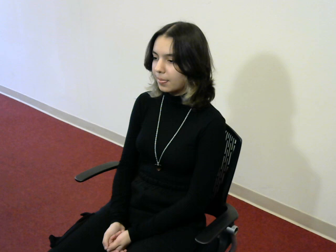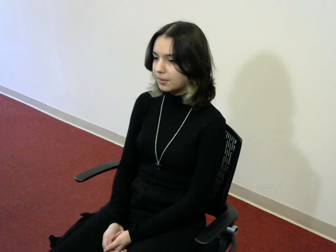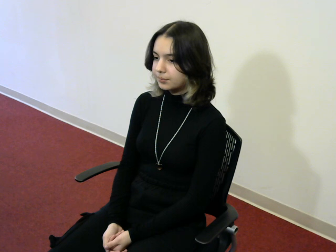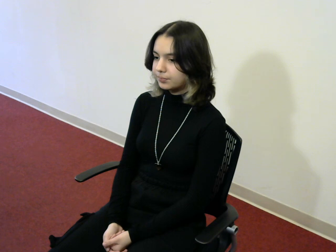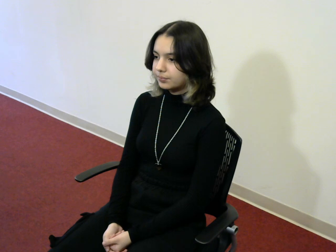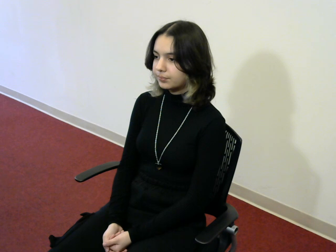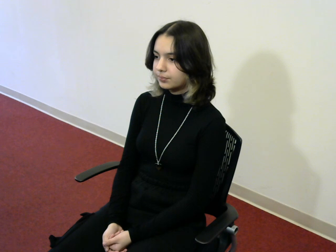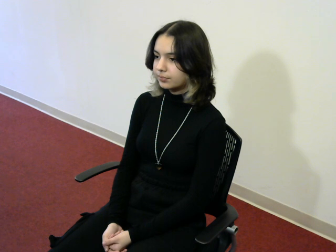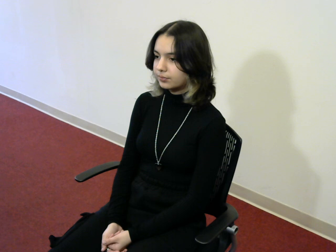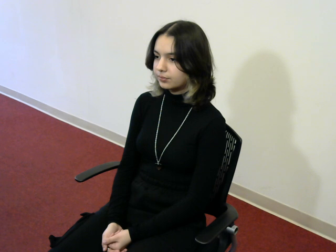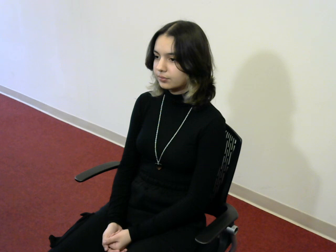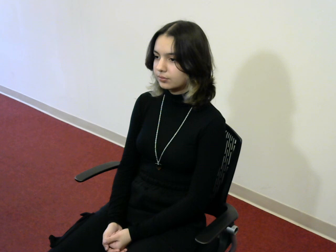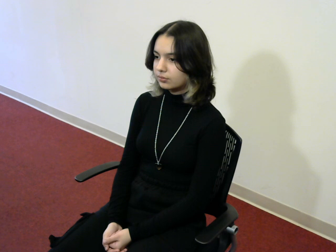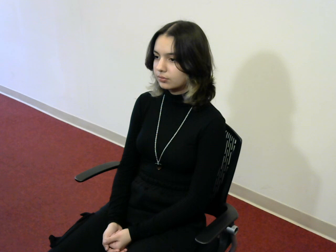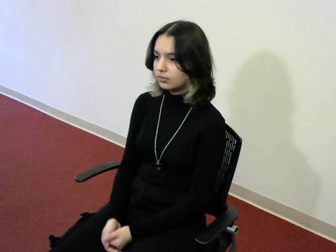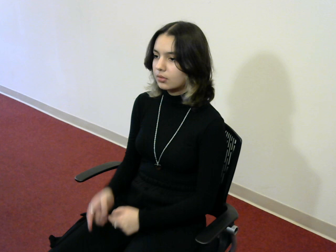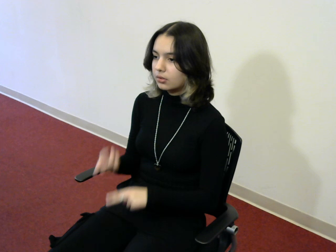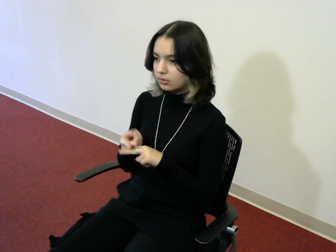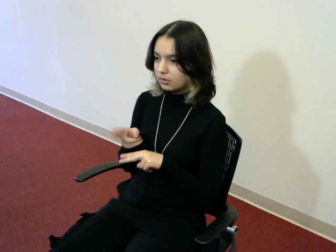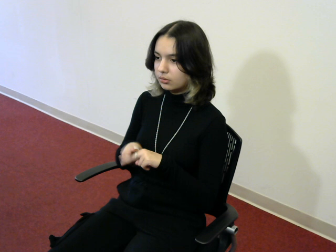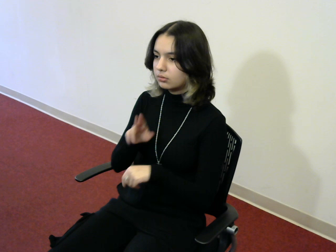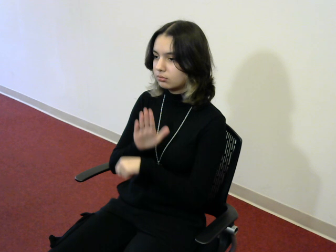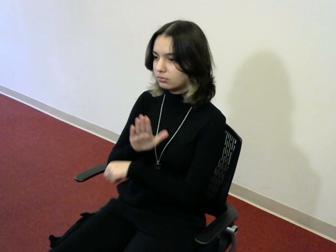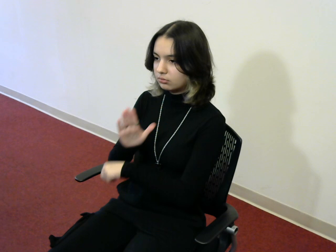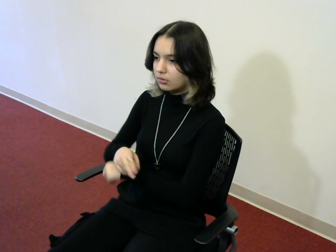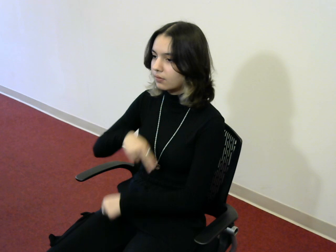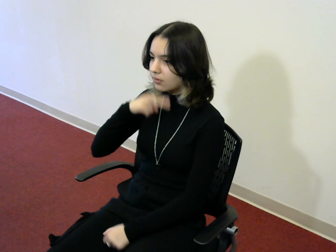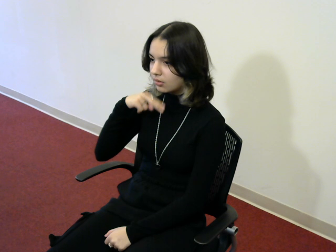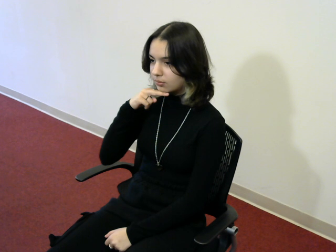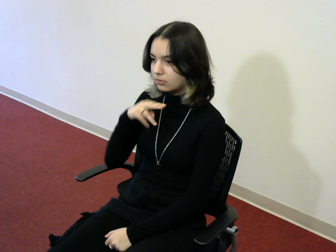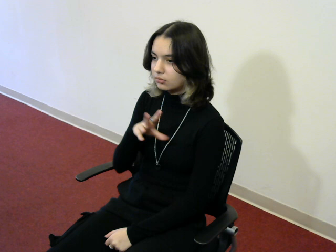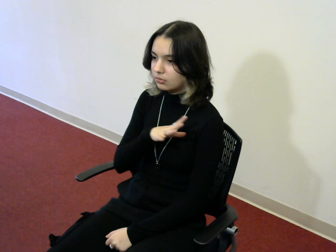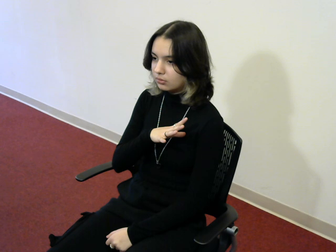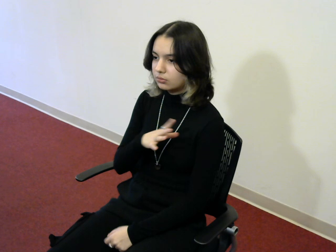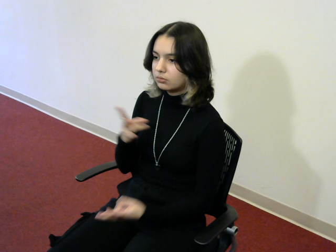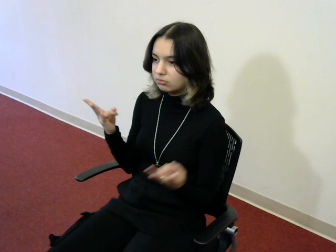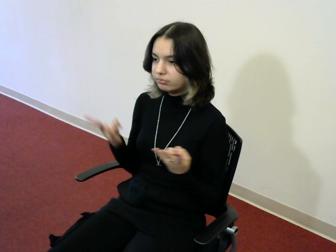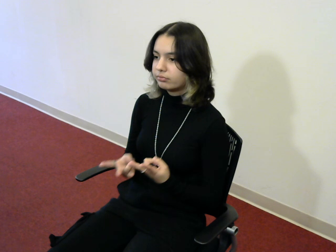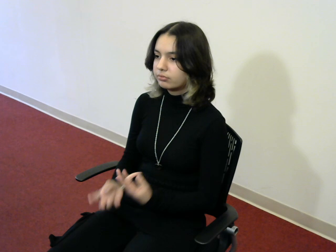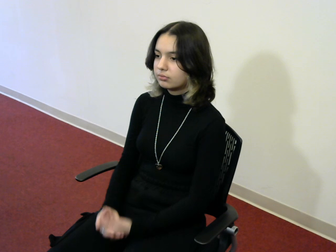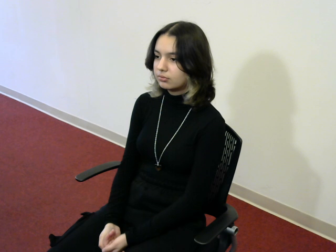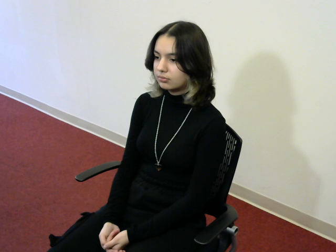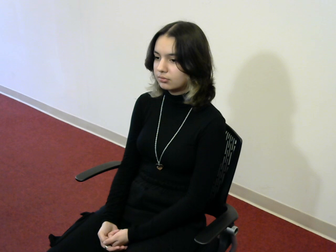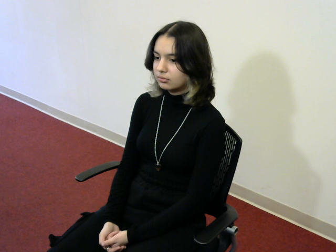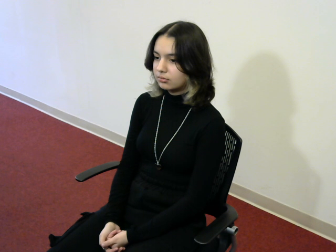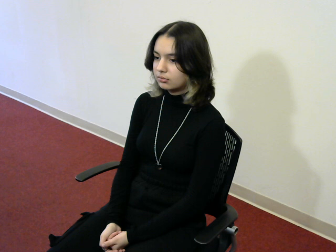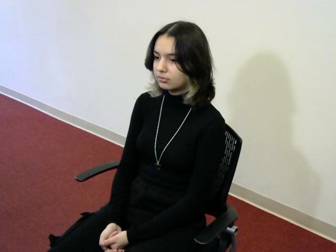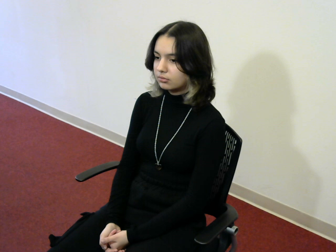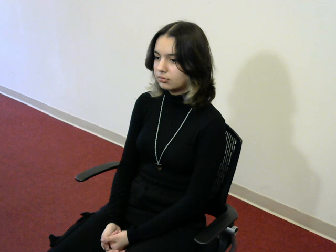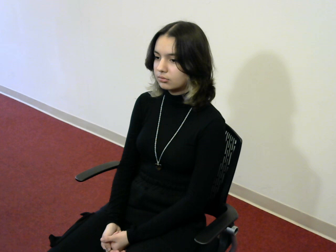Bu tapşırıqlarda diqqətli olmaq lazımdır